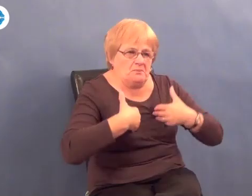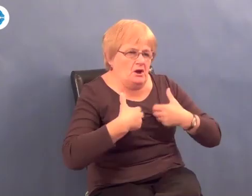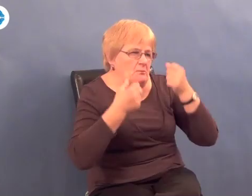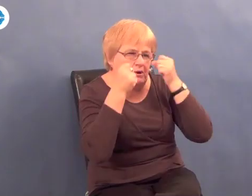Bardzo.